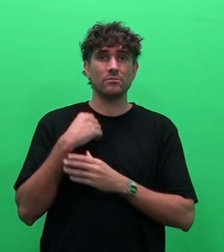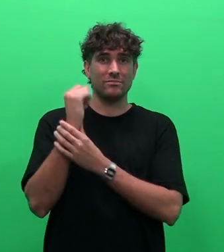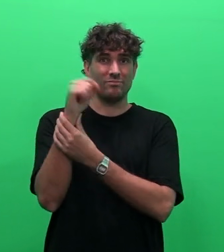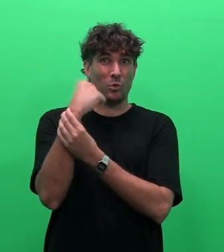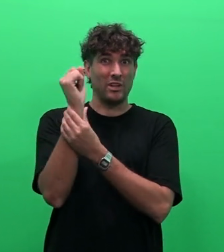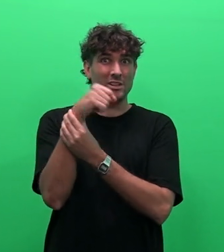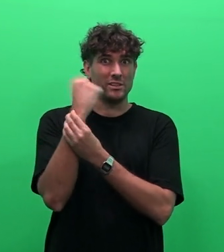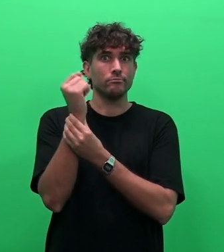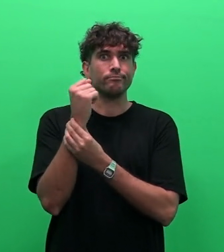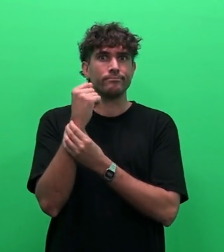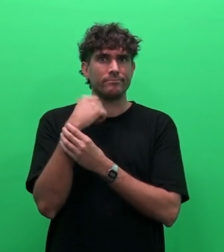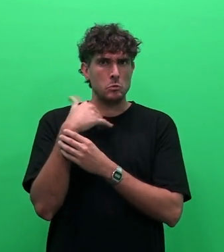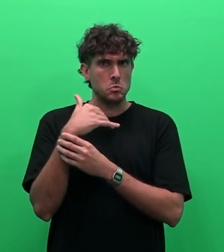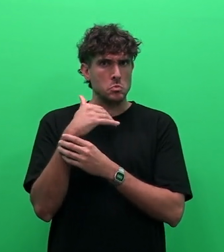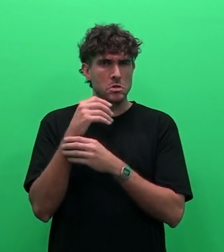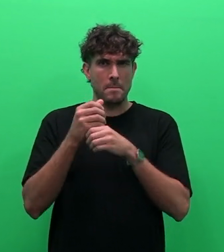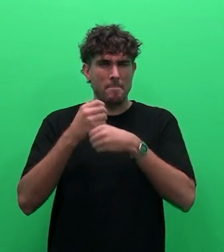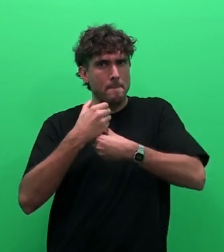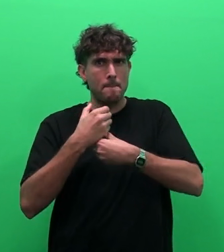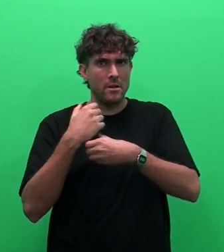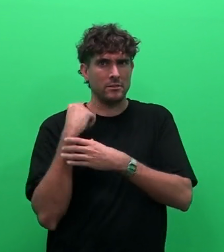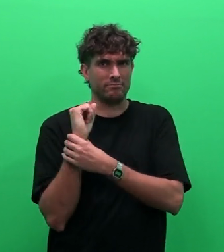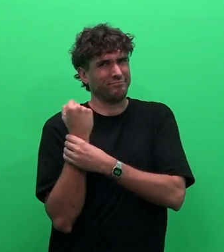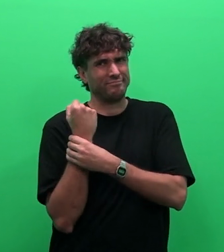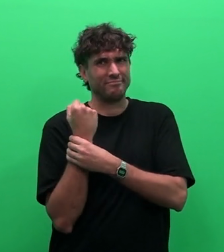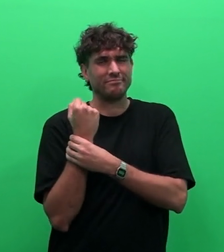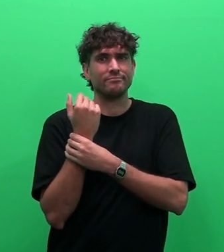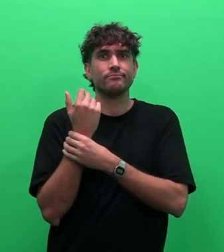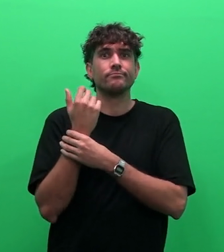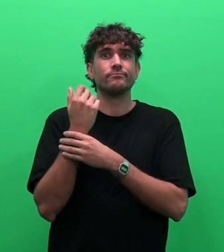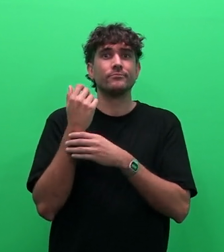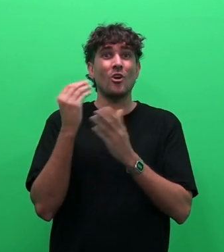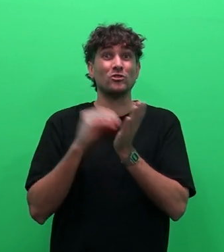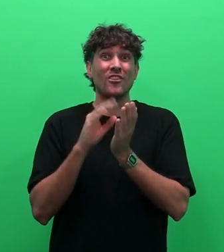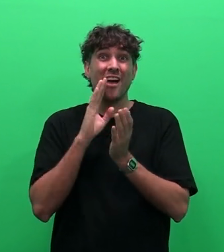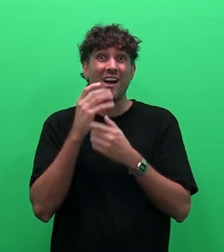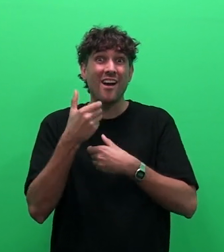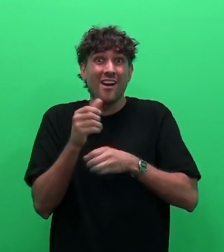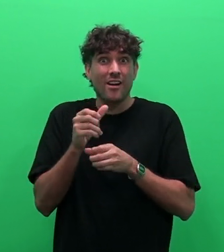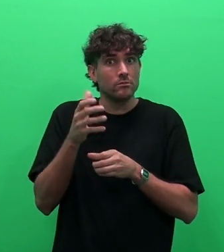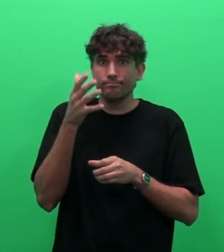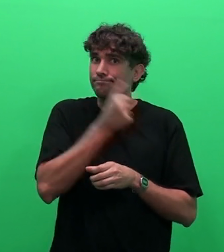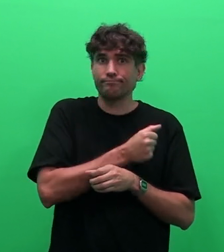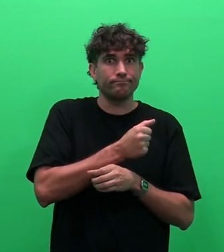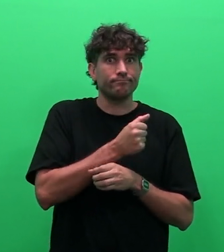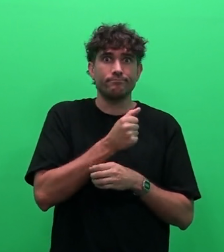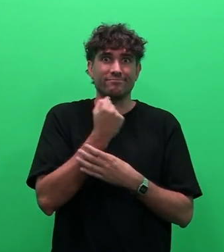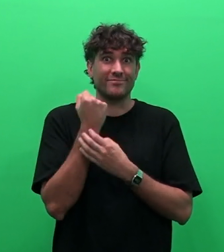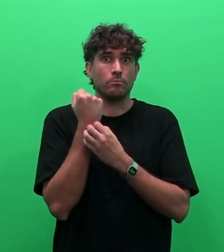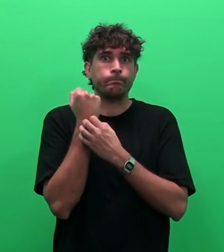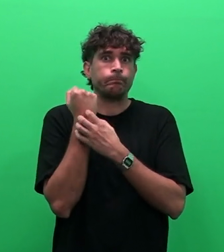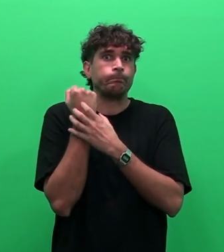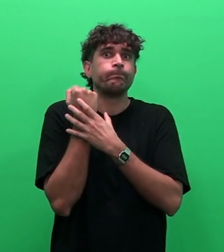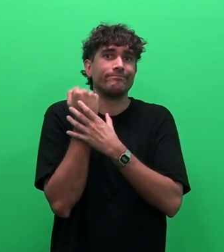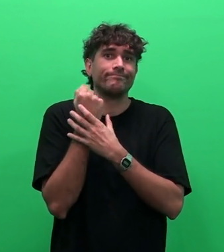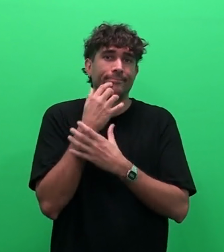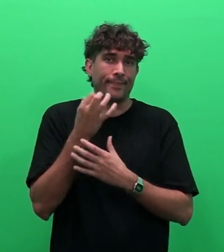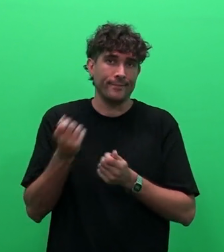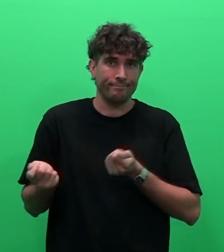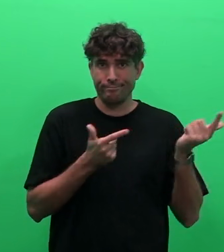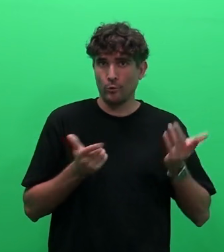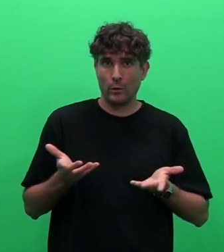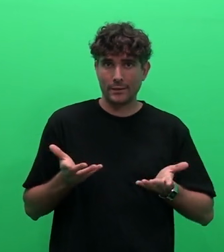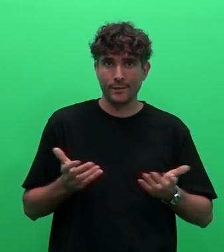Quan moc la mà em fa mal, perquè em vaig torçar el canell i quan vaig voler posar-lo bé no vaig poder, se'm va inflar, i per això em van portar a urgències.